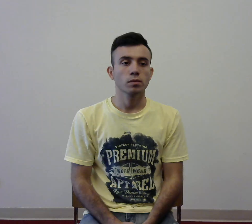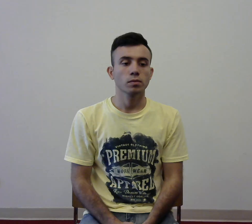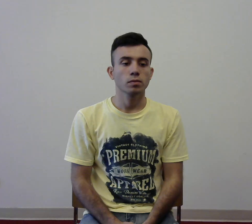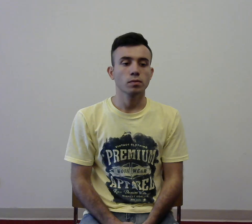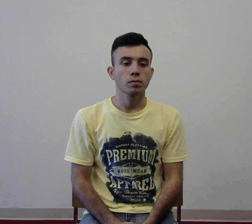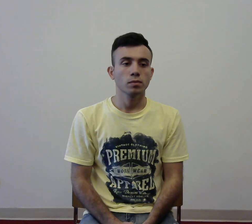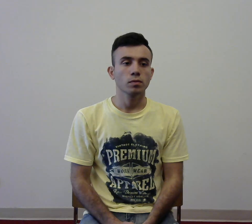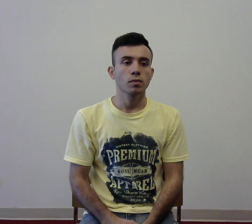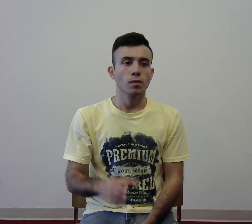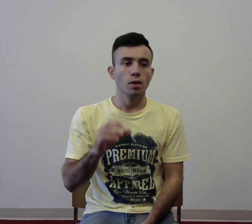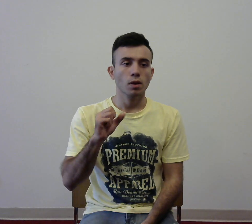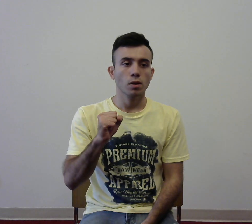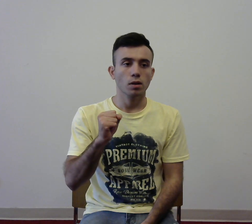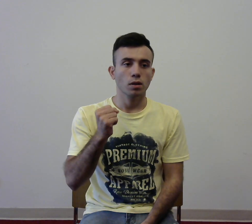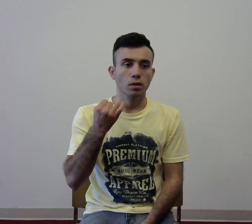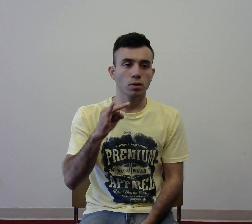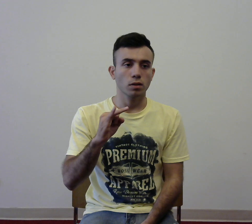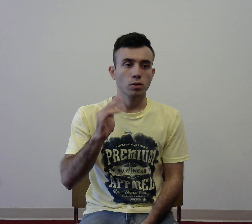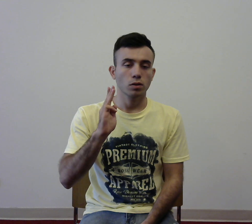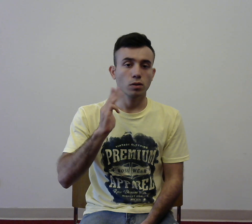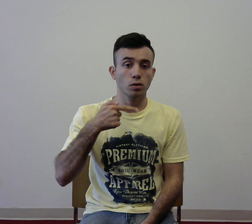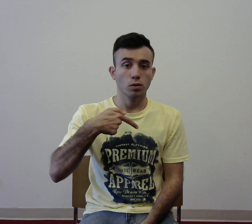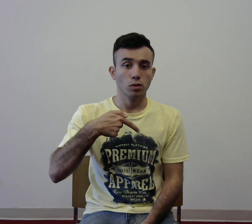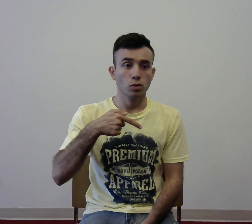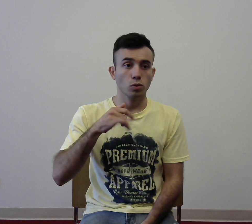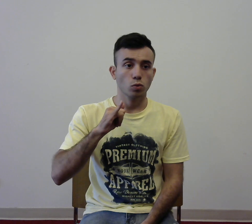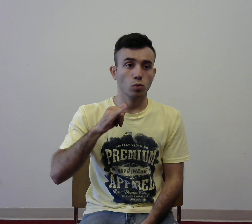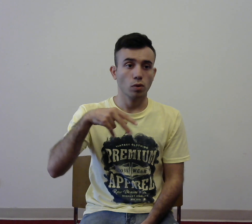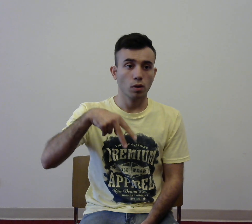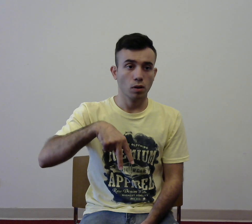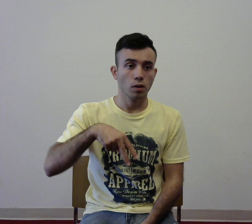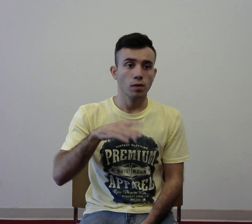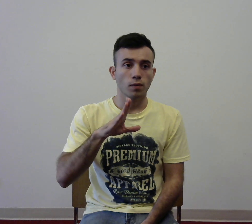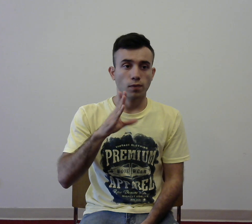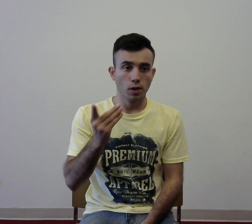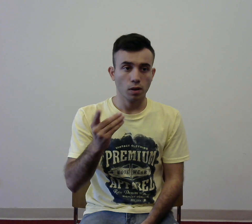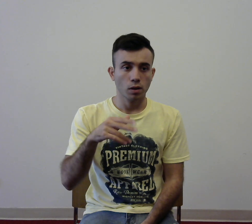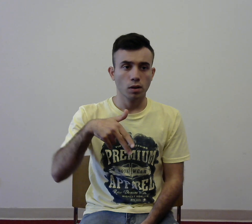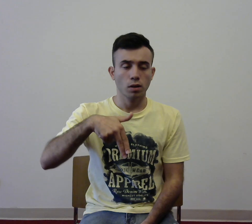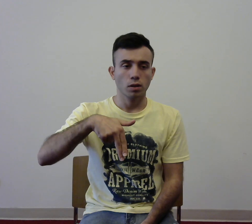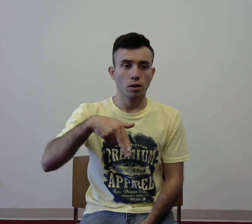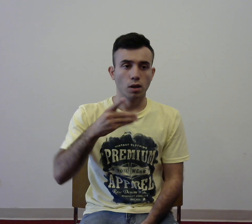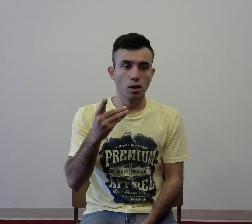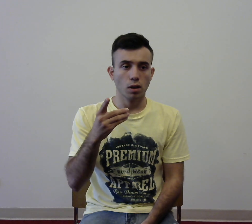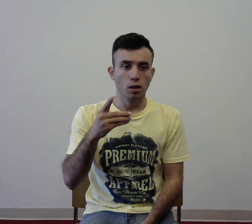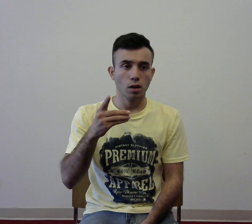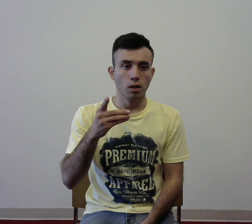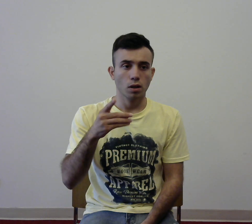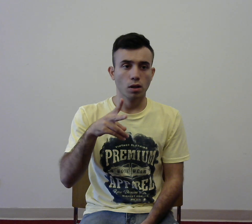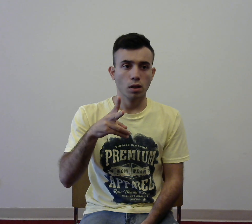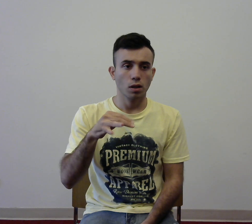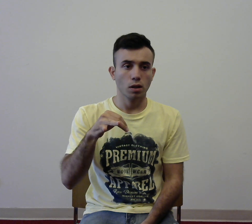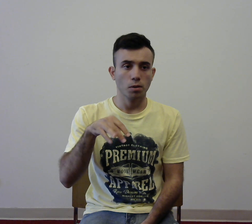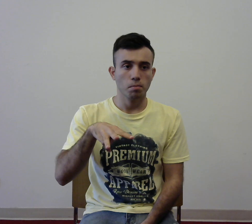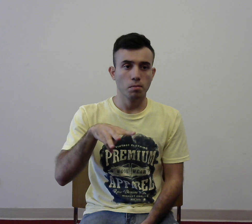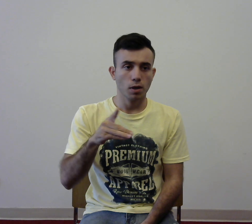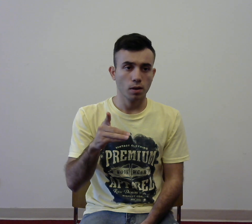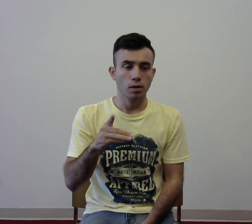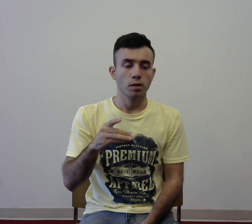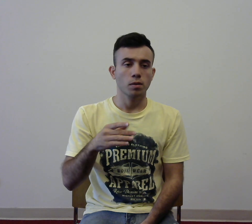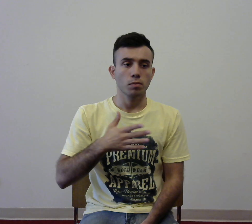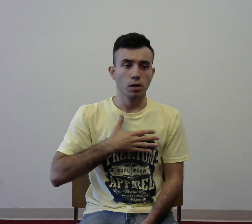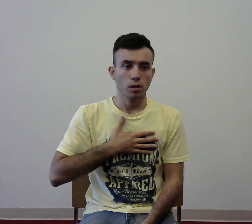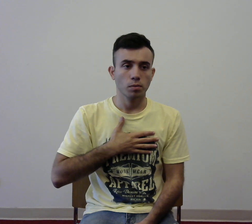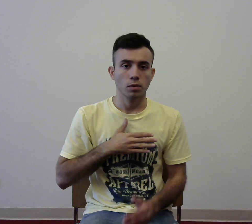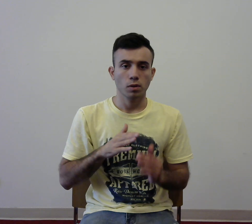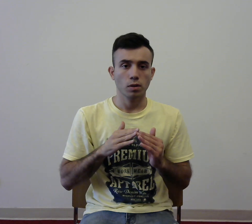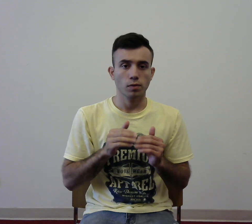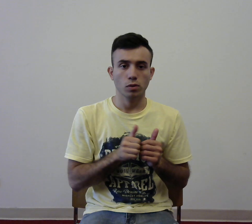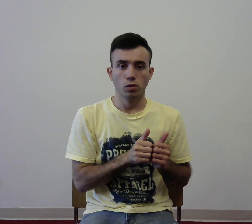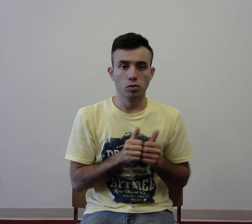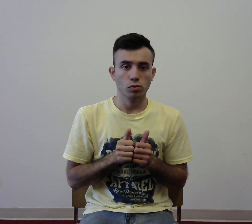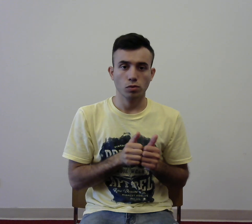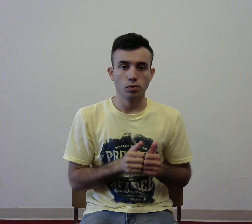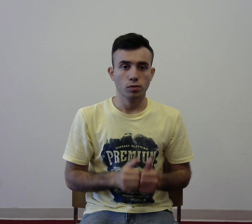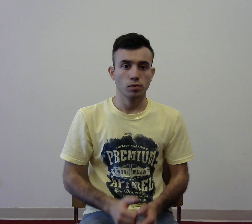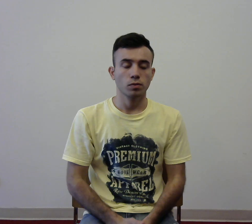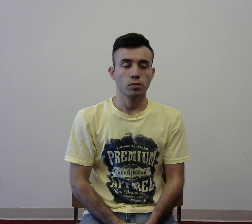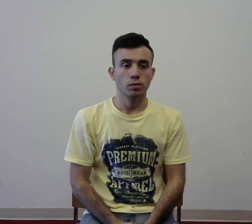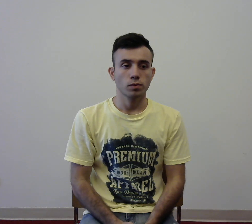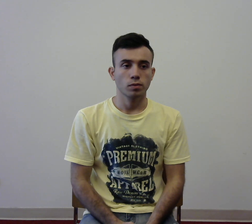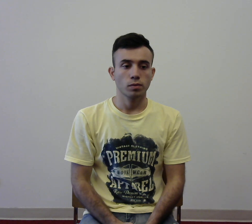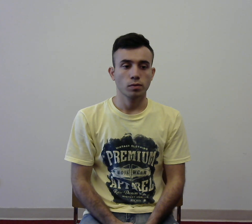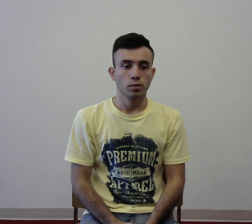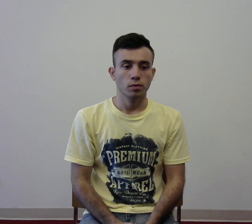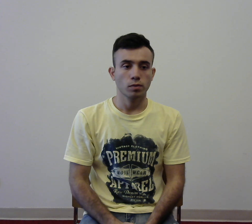Aygül və Həlimə mənim qonşularımdır